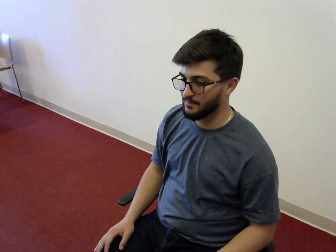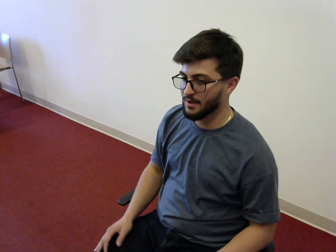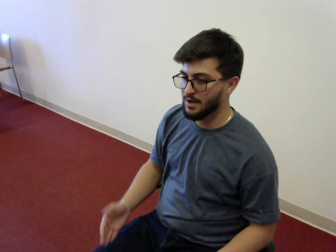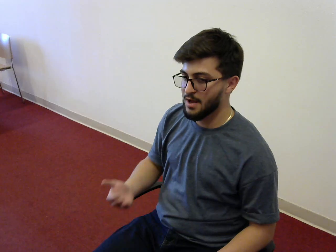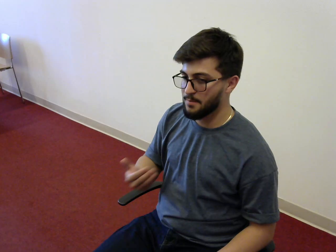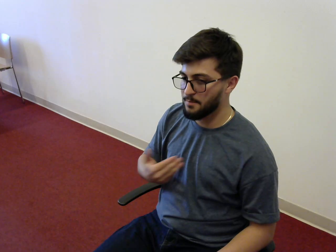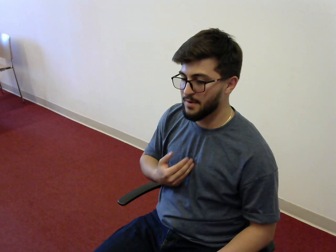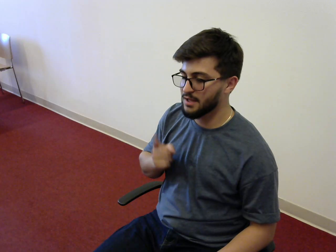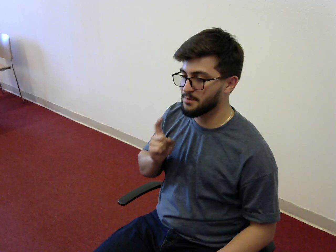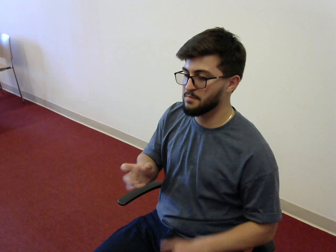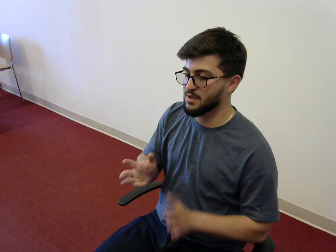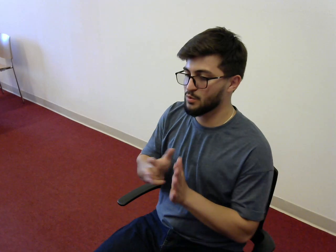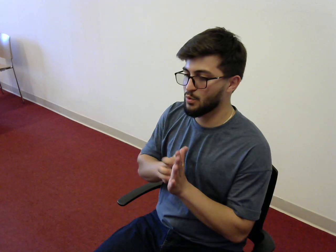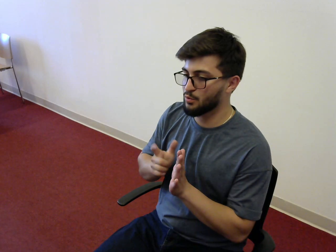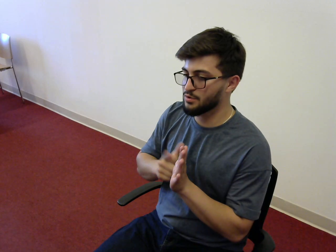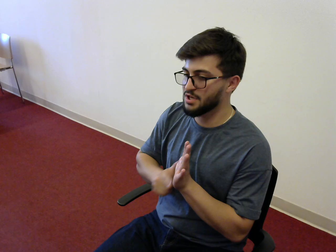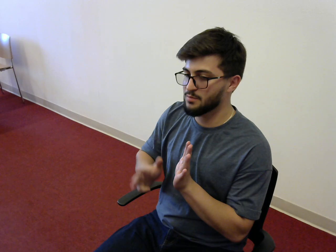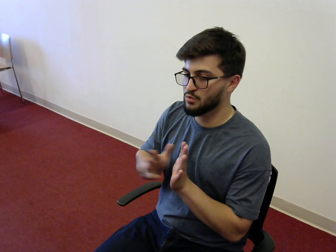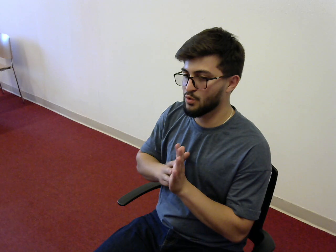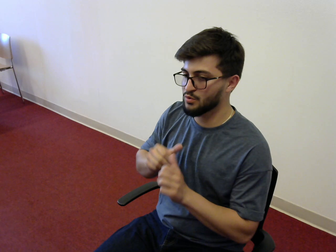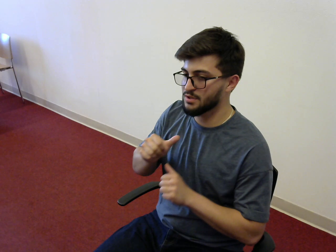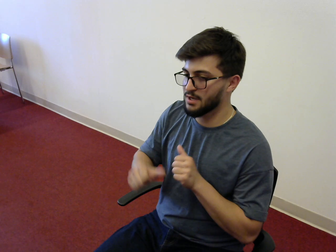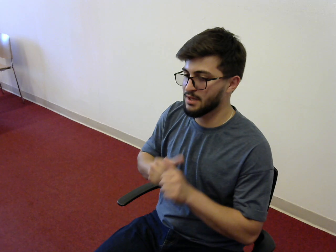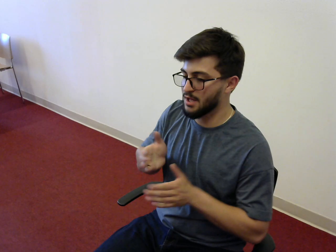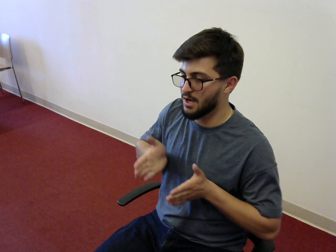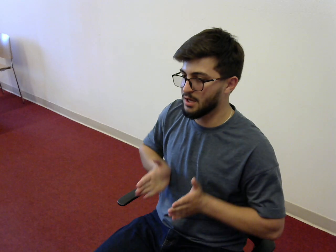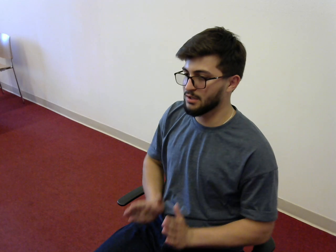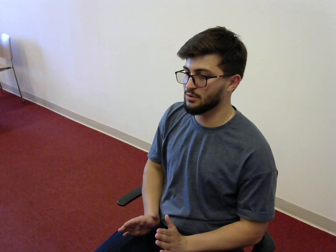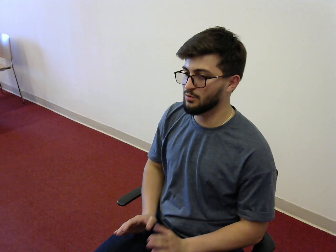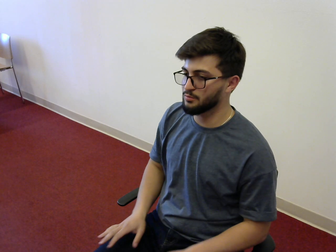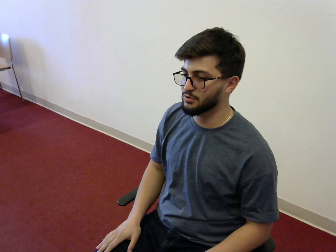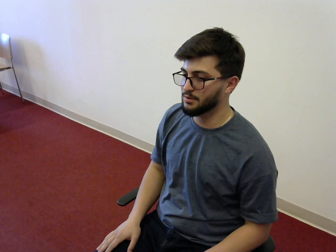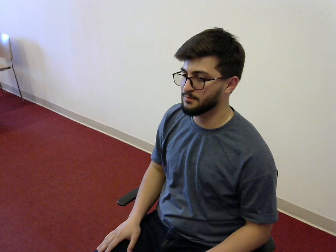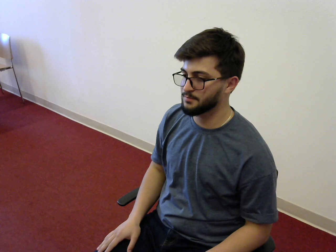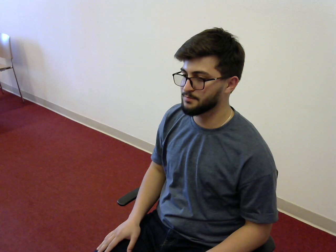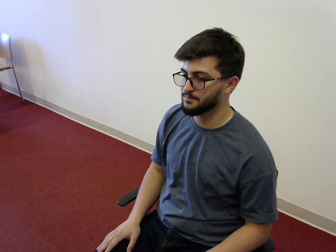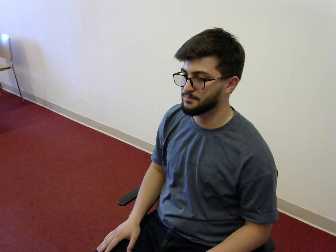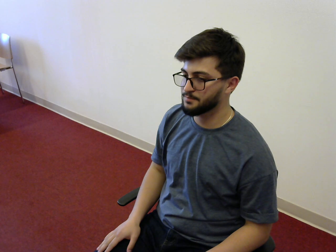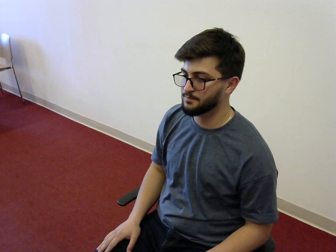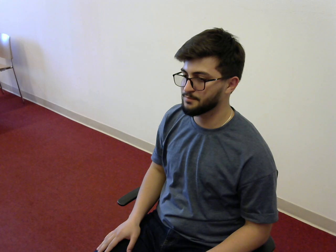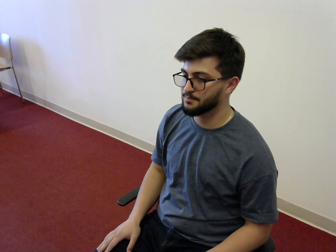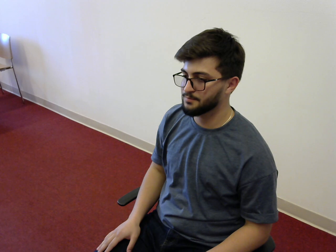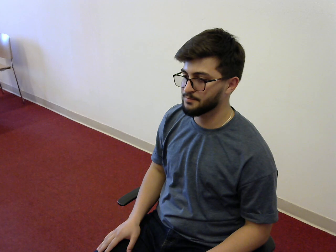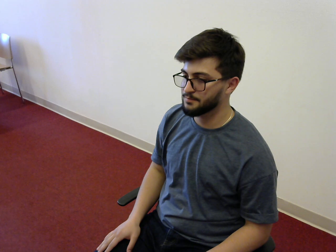Mən 1979-cu ildə anadan olmuşam